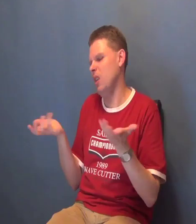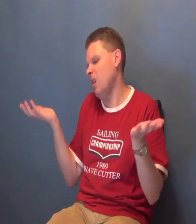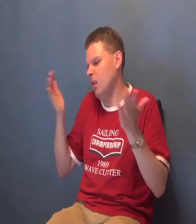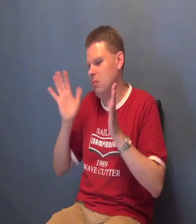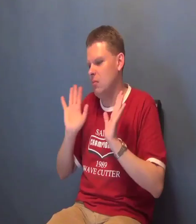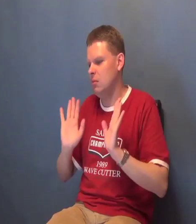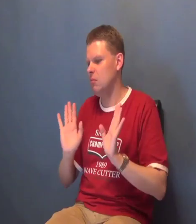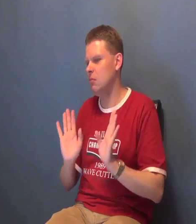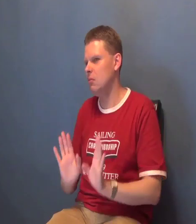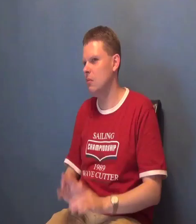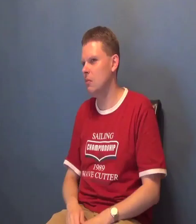Nie wiem, nie wiem.